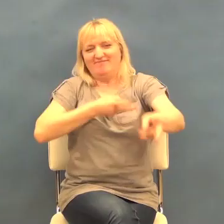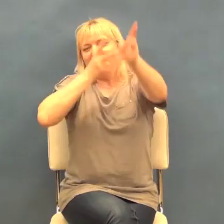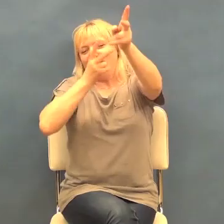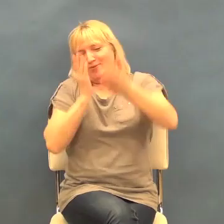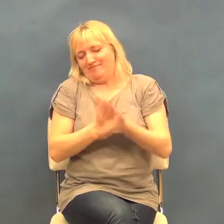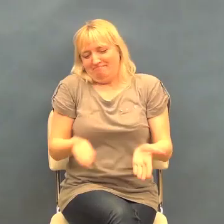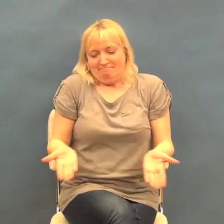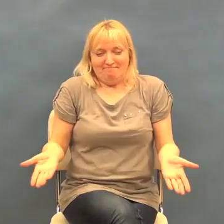Strzela i już.